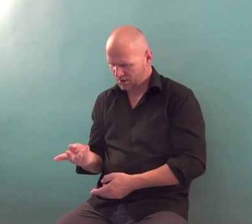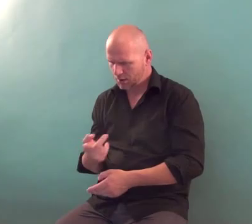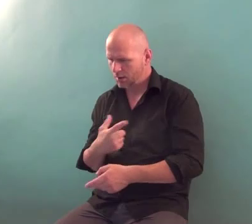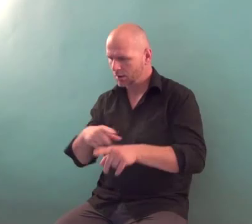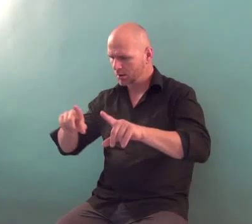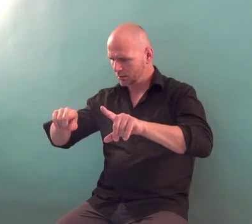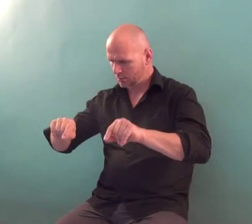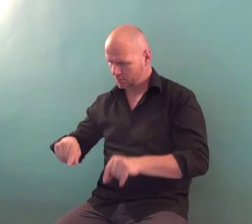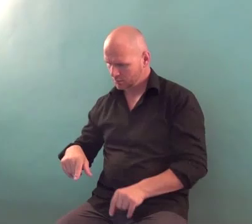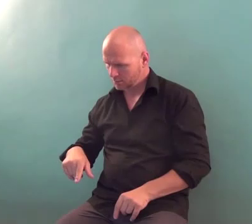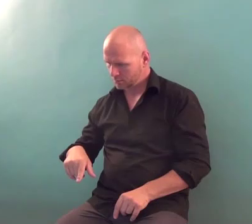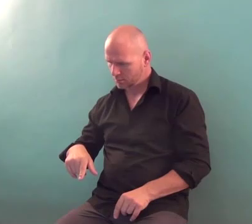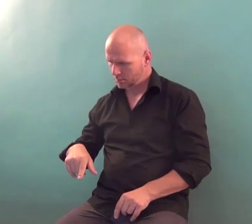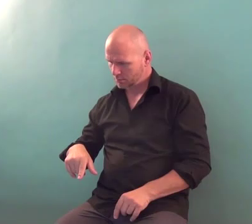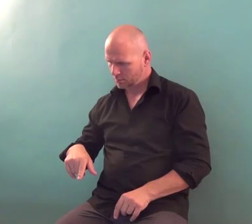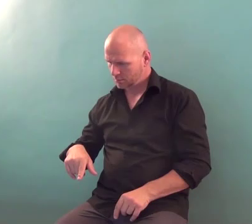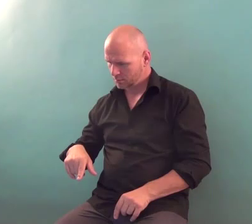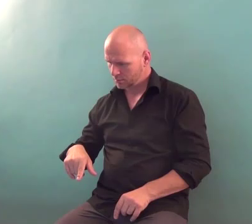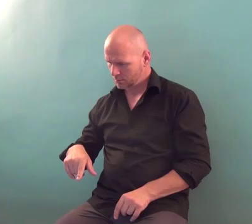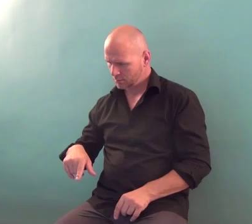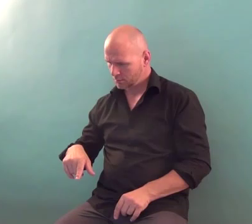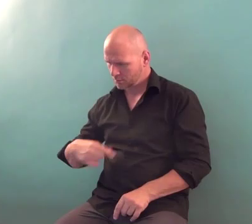Aha, jest połączone w pary z tymi pod spodem.